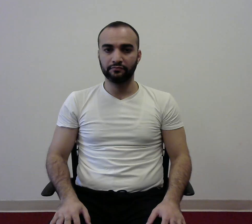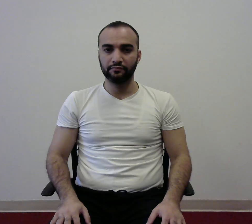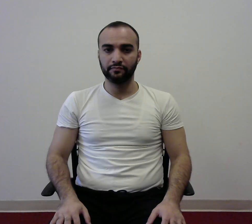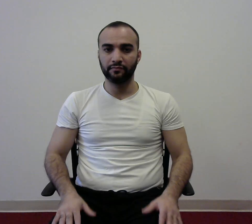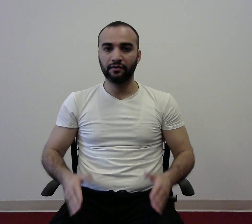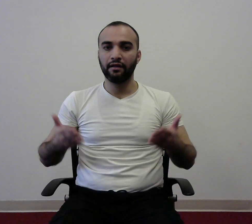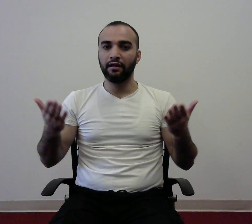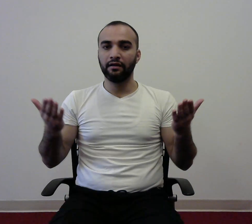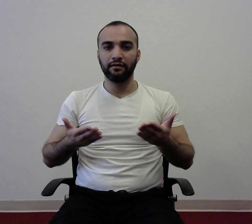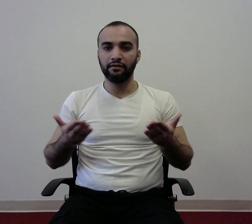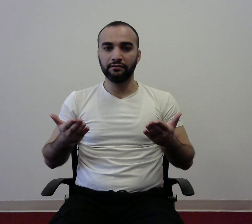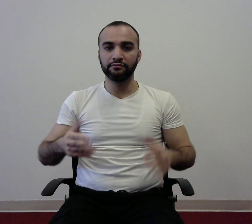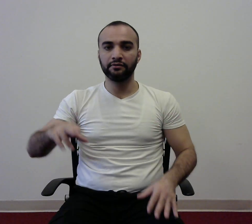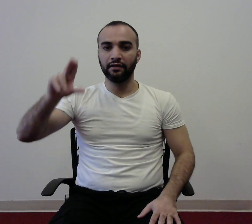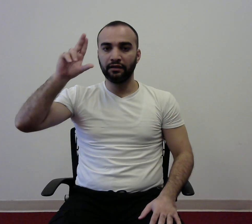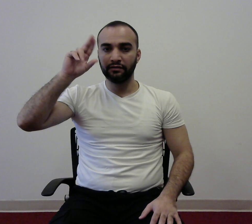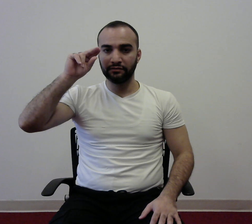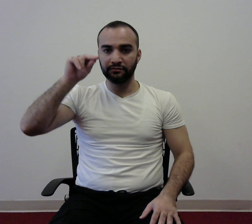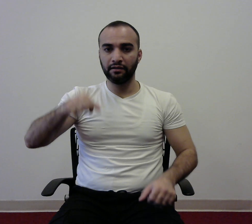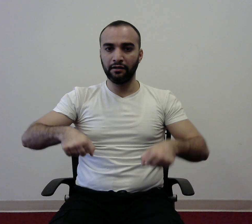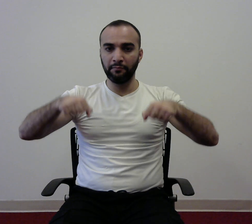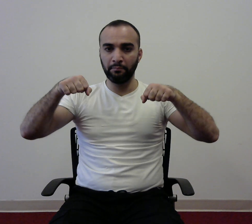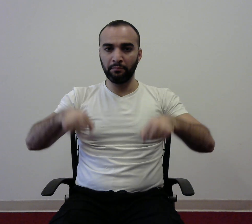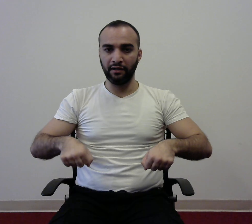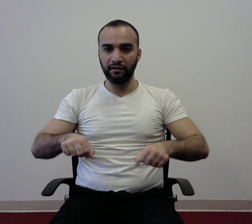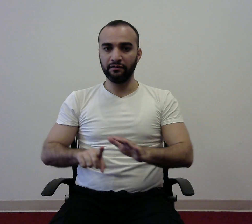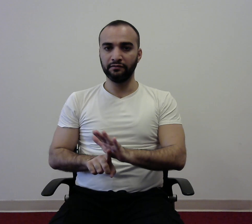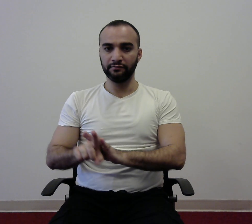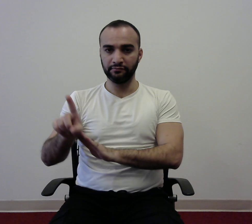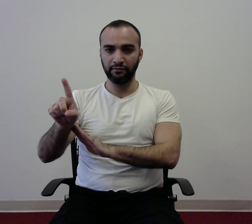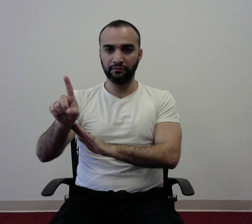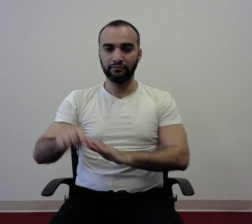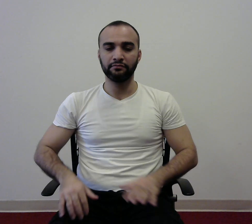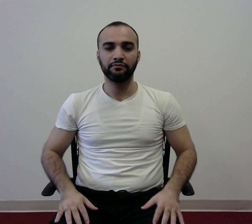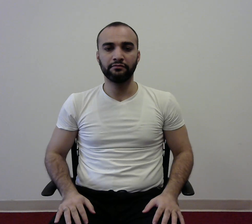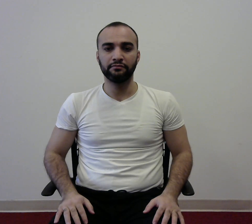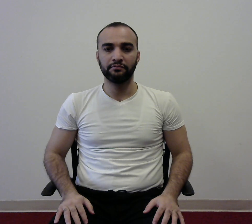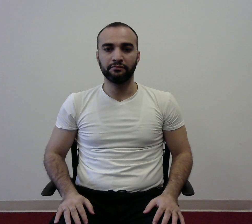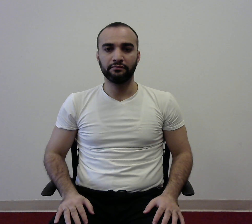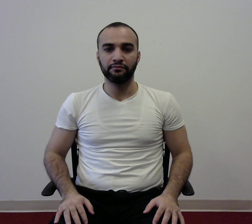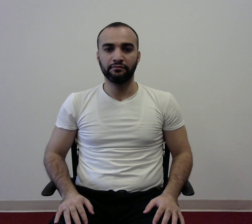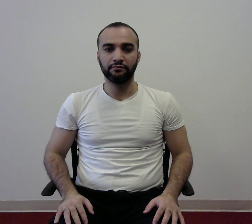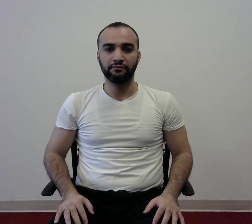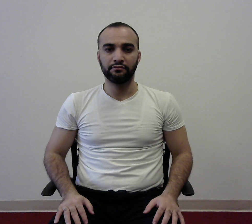Hansı tarixdən hüququm başlayır?